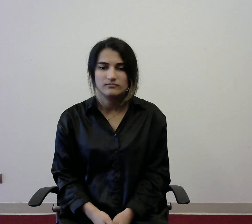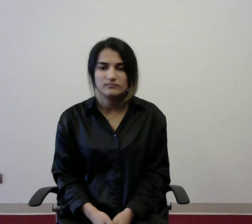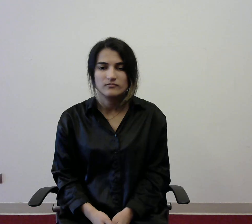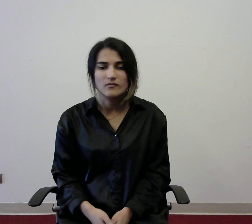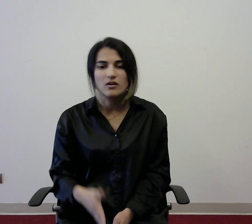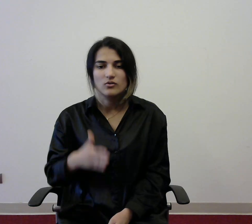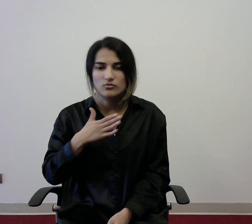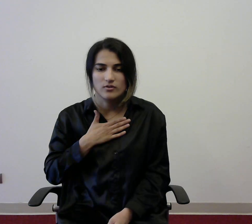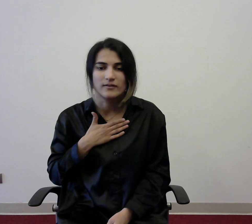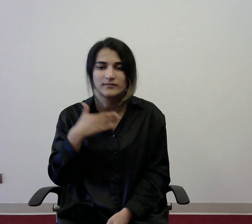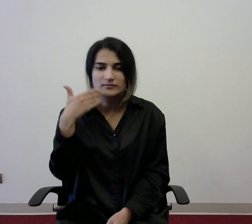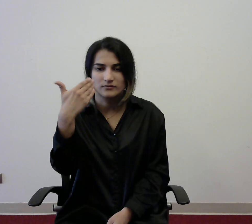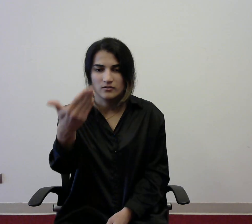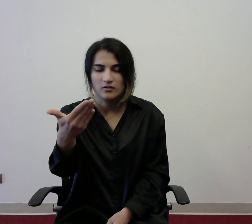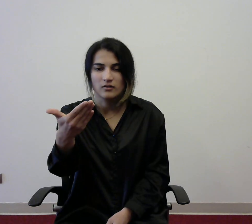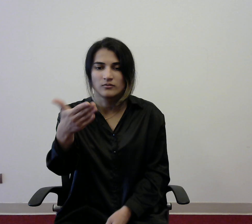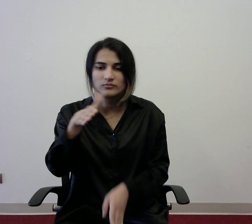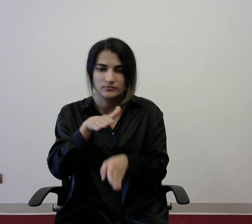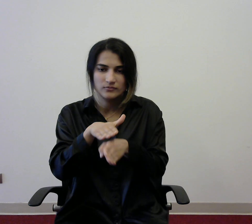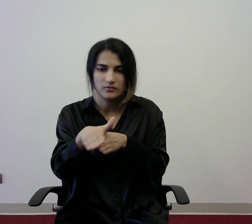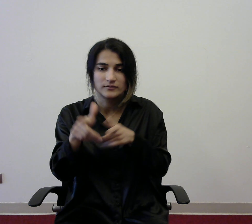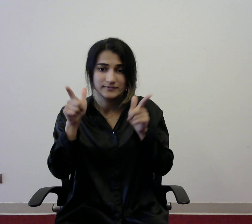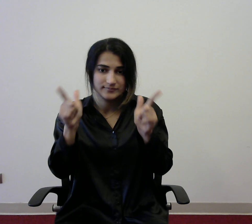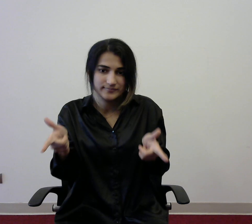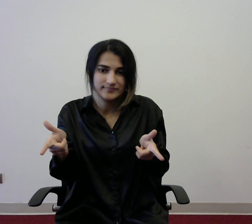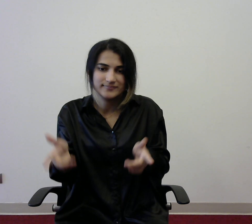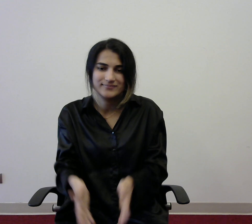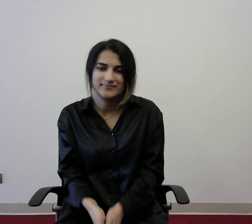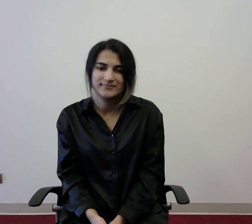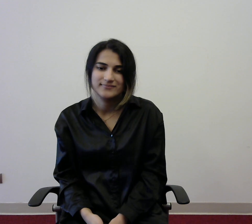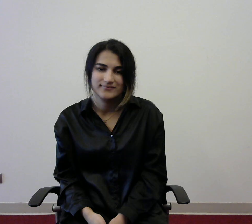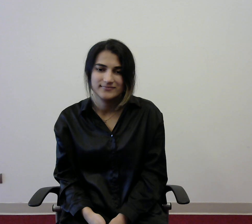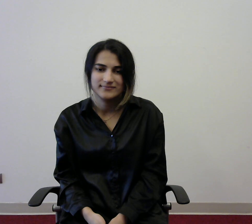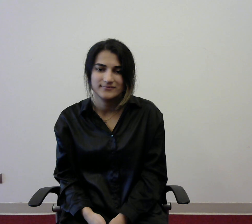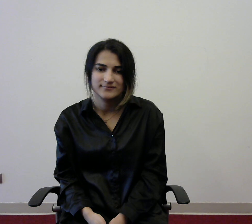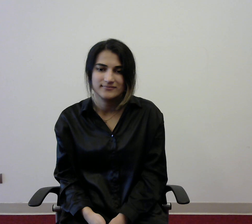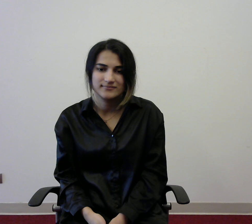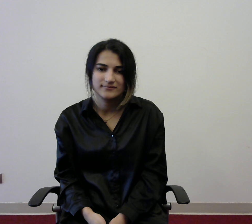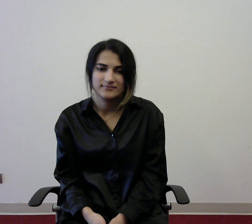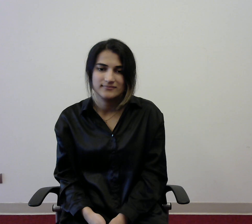Mən sizinlə tamamilə razıyam